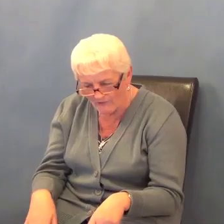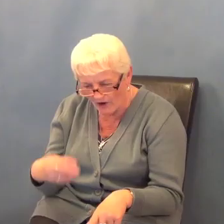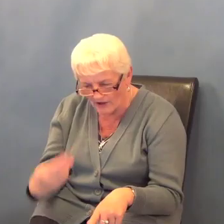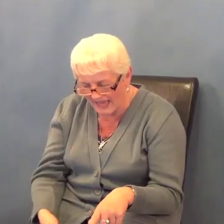Upadł.